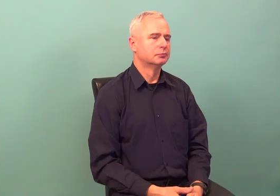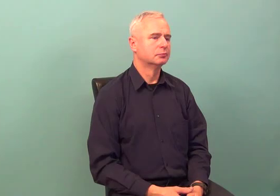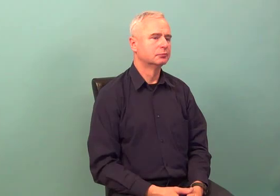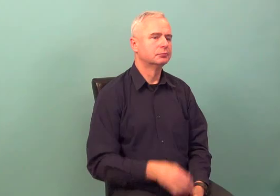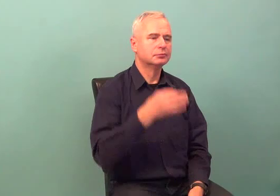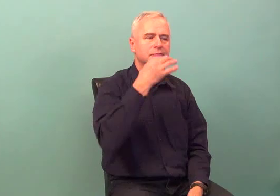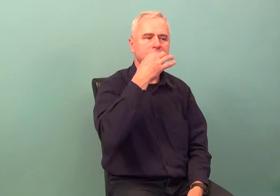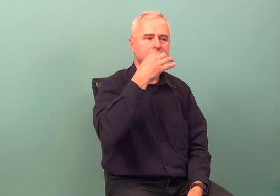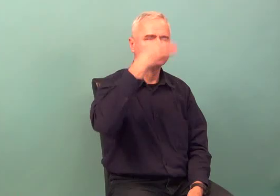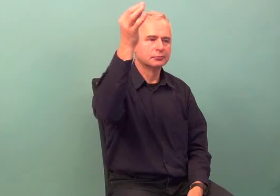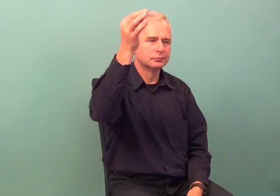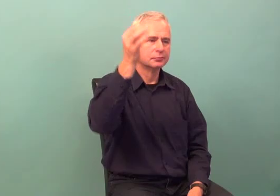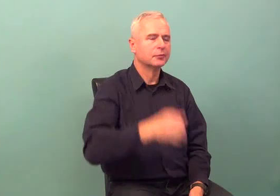Super.